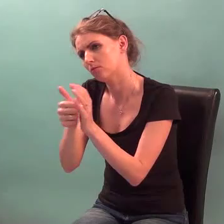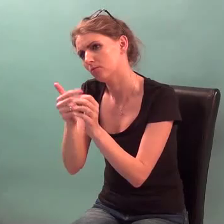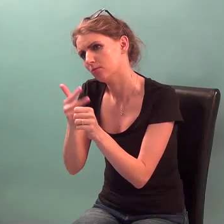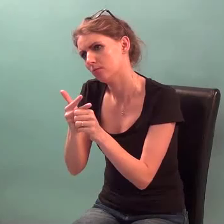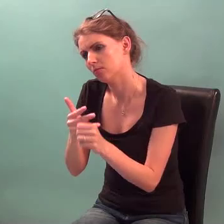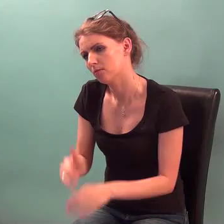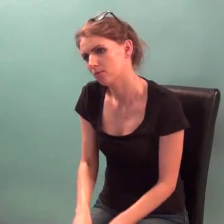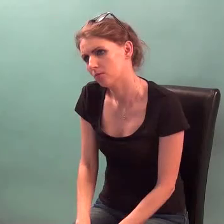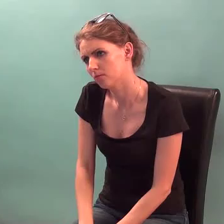O szesnastej trzydzieści.